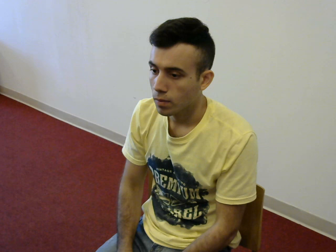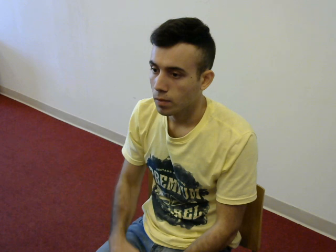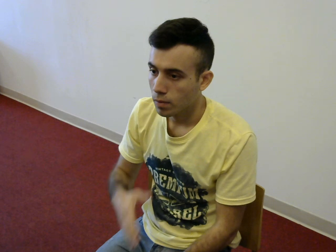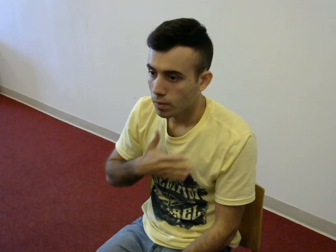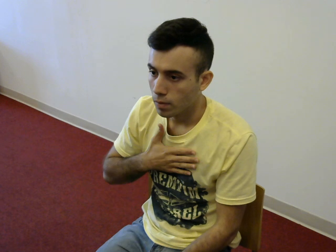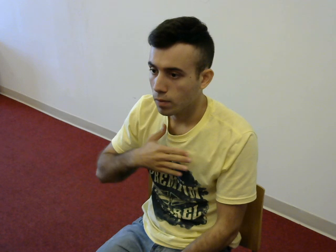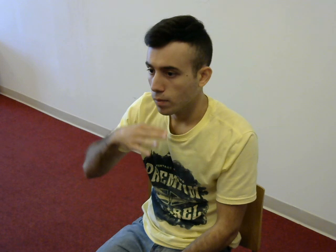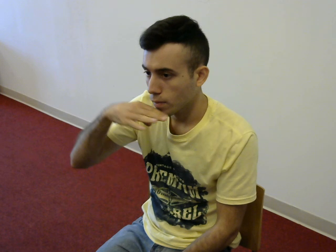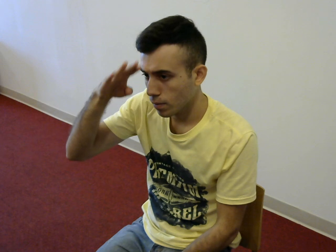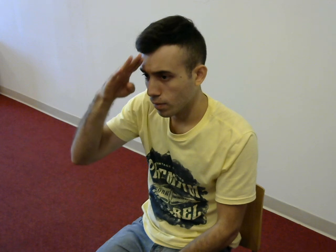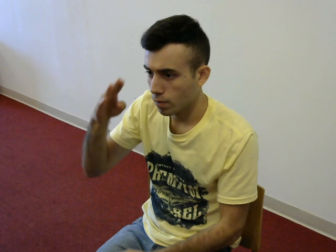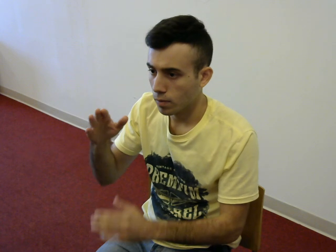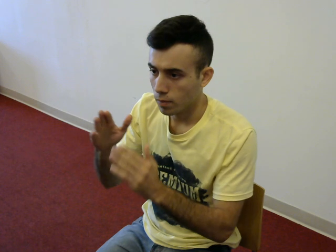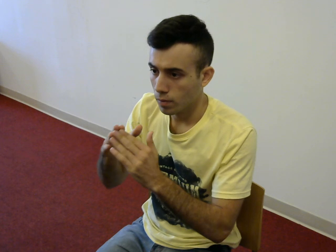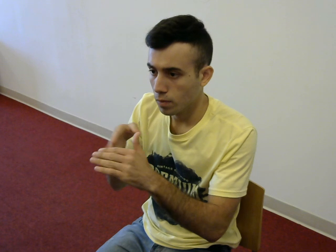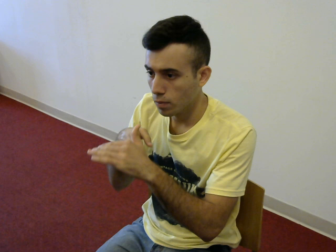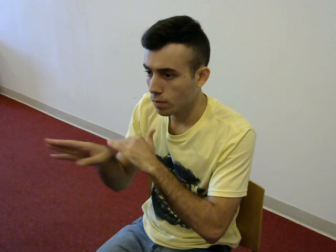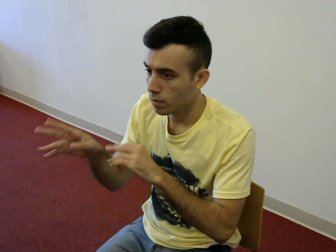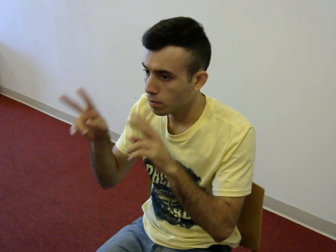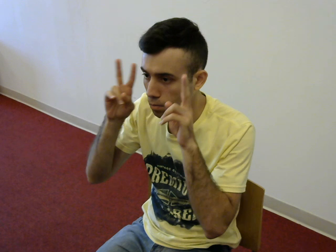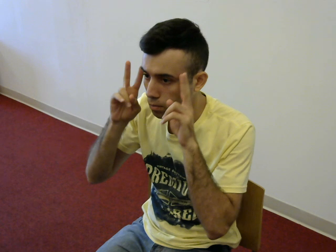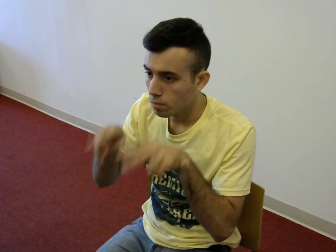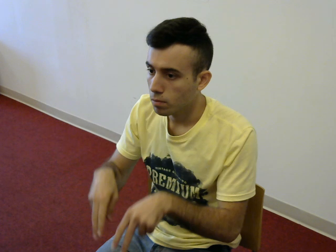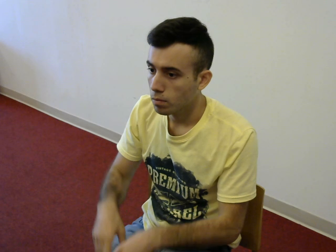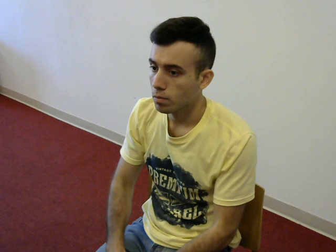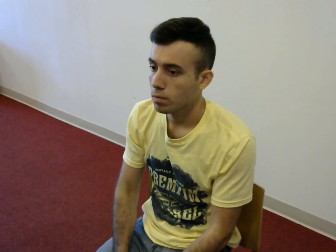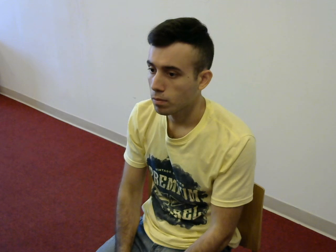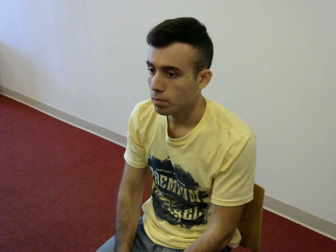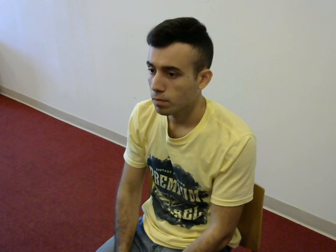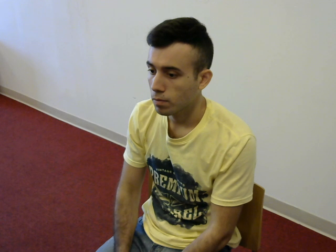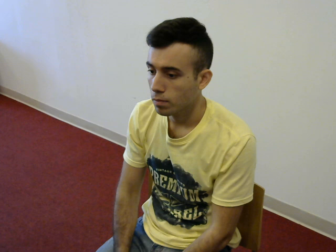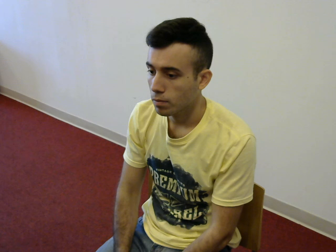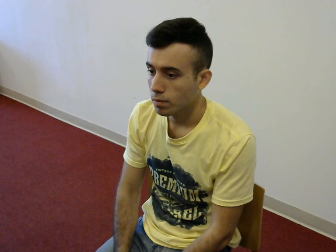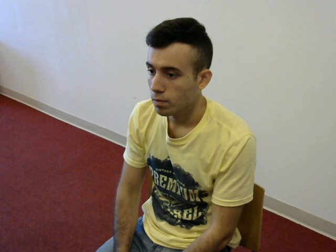Mənim atam evdən çıxa bilmir